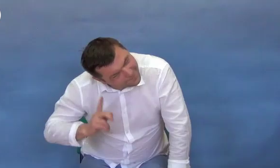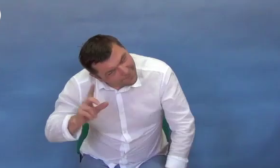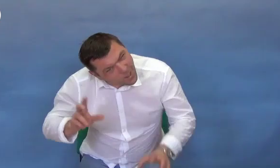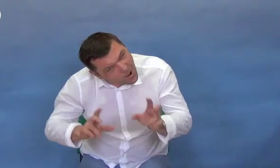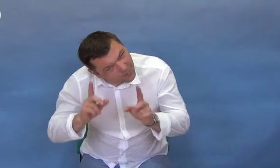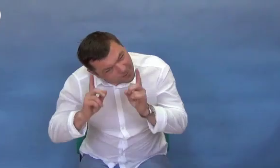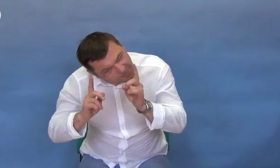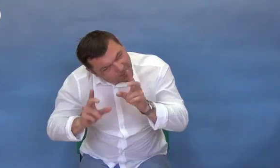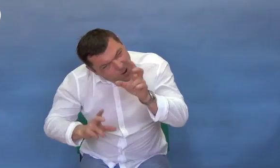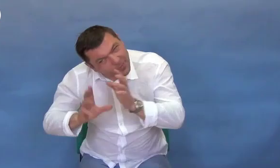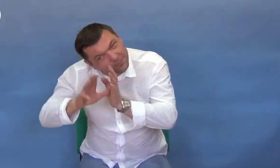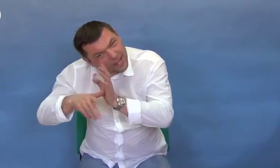Hotel w mieście.